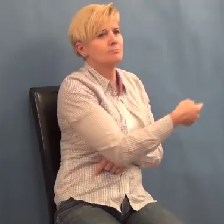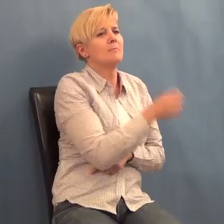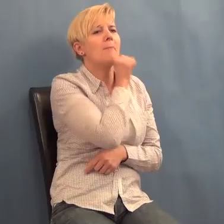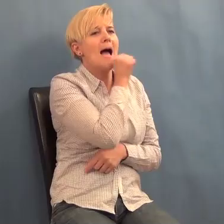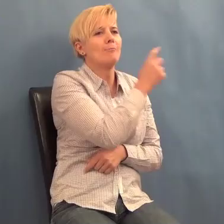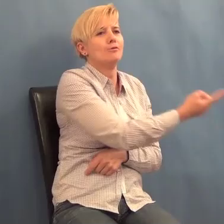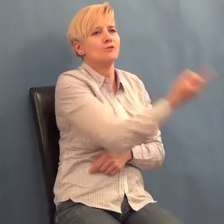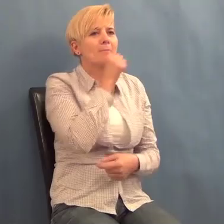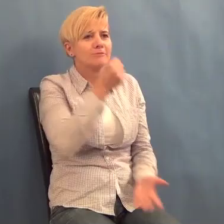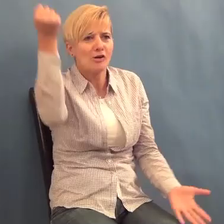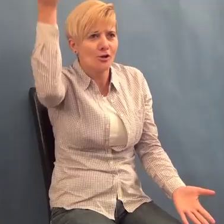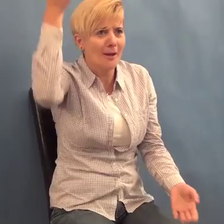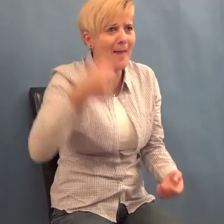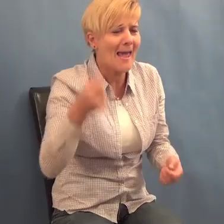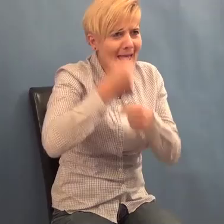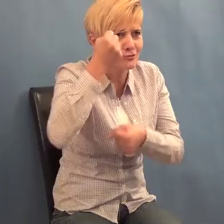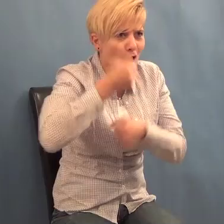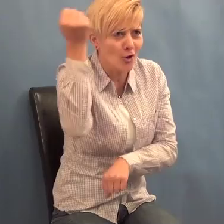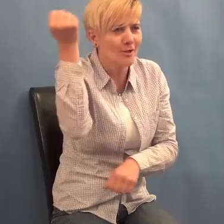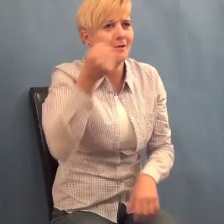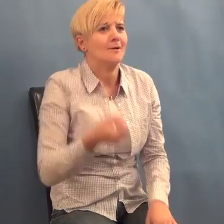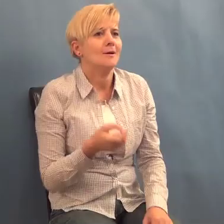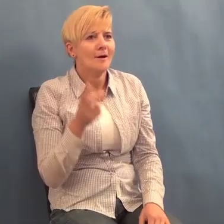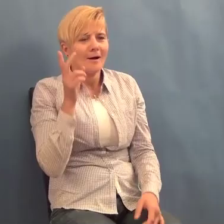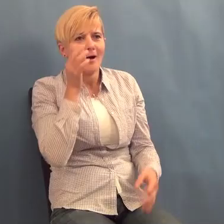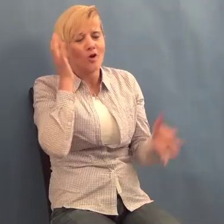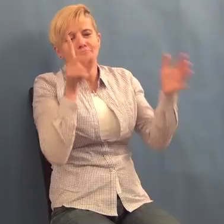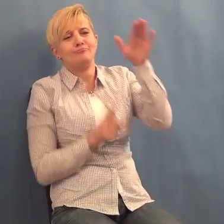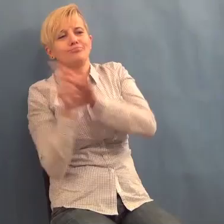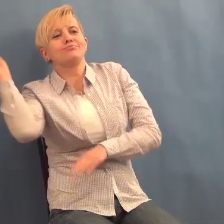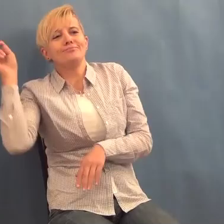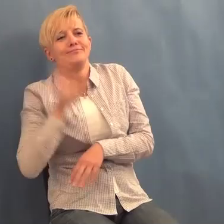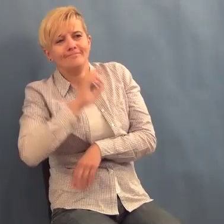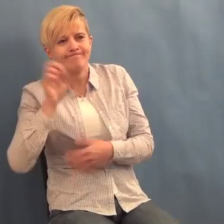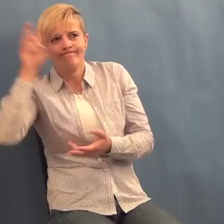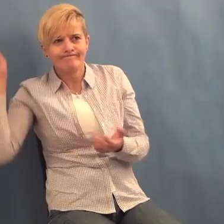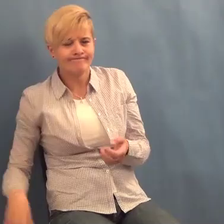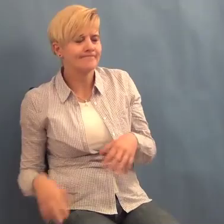Babcia nadchodzi, ma parasol w ręku i nim macha, kot ucieka, schodzi na dół.